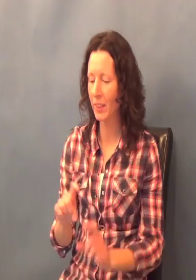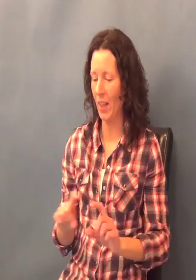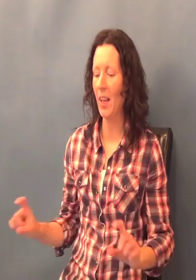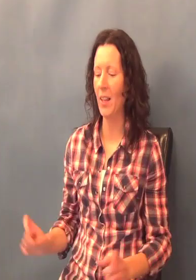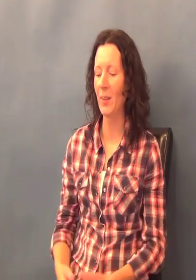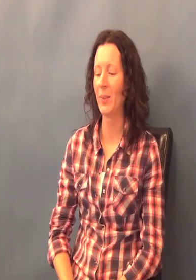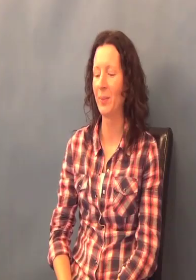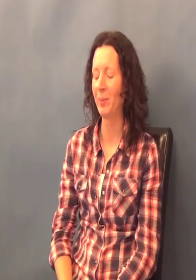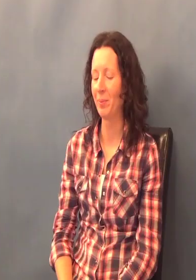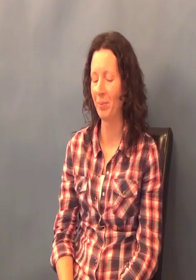Płot, długi płot.